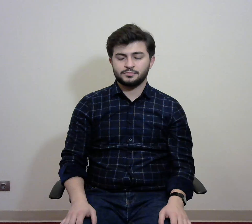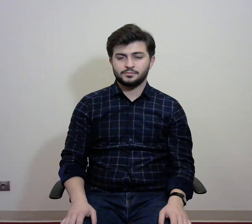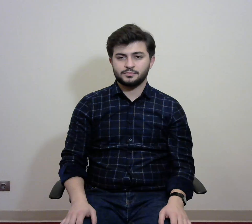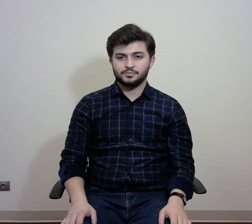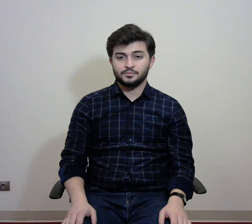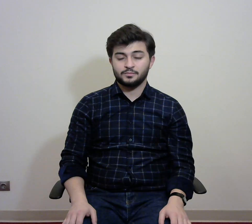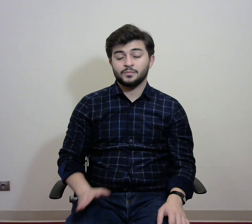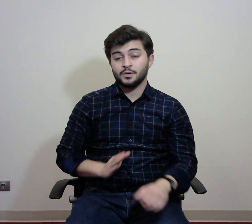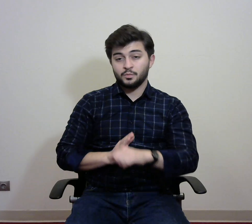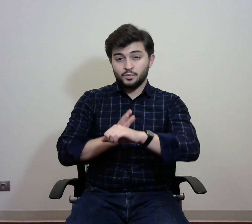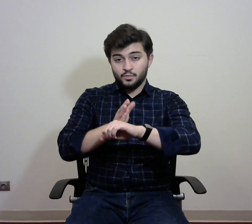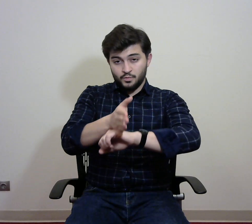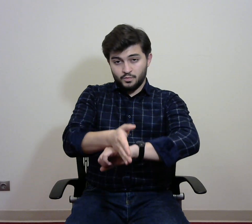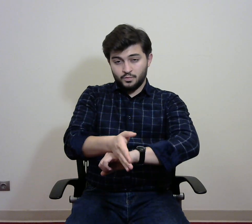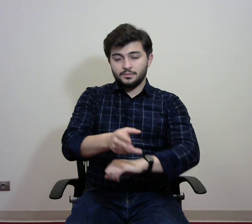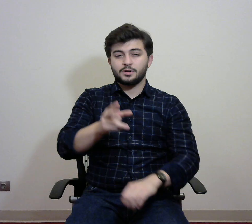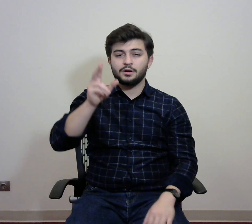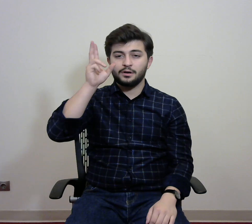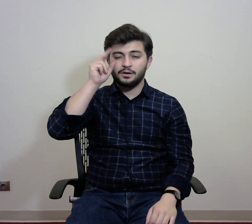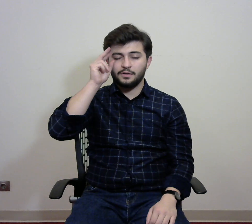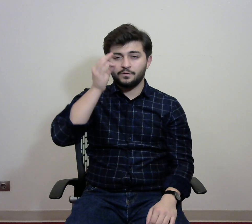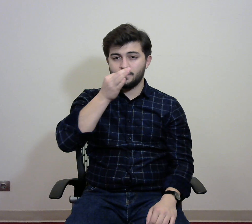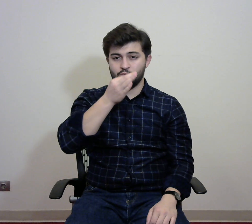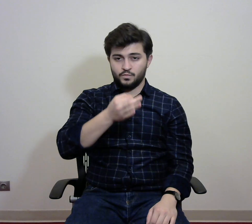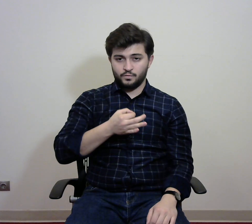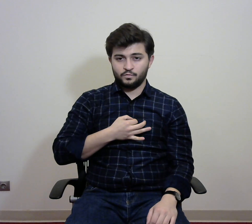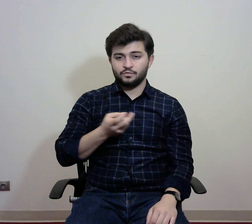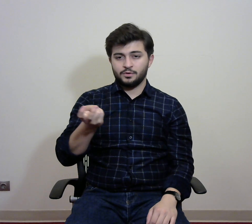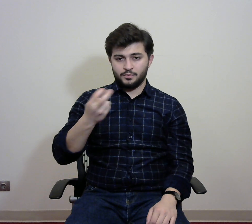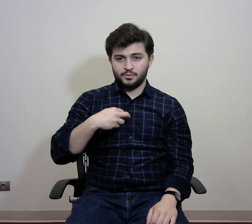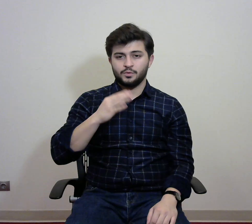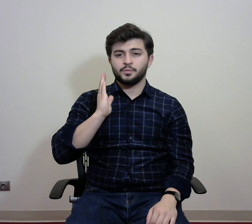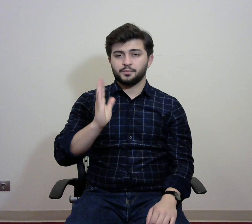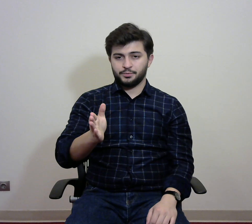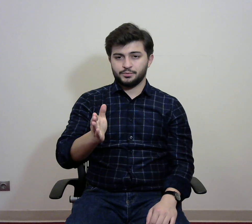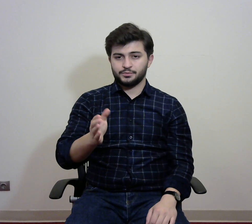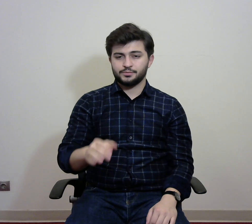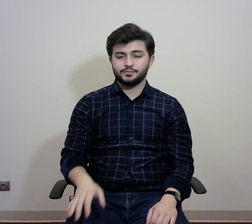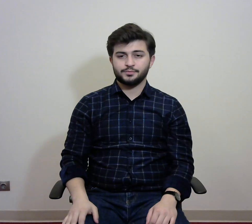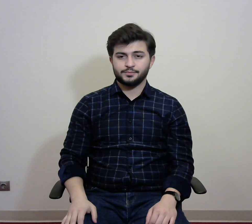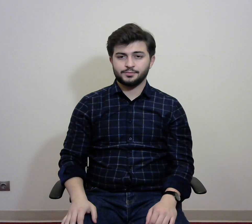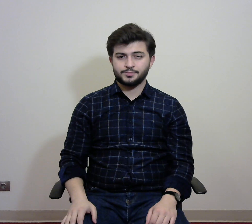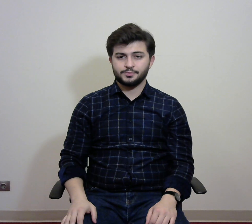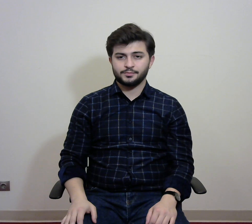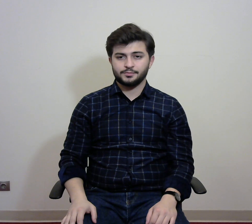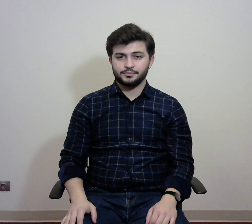Müraciətimə nə vaxt cavab gələcək?